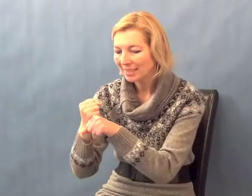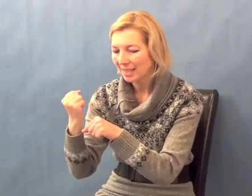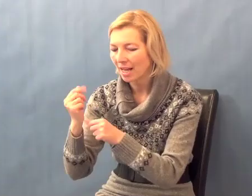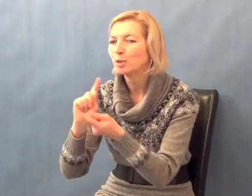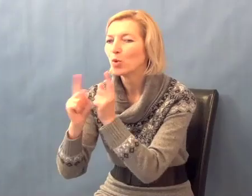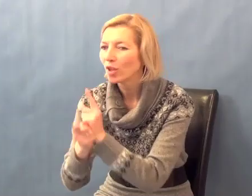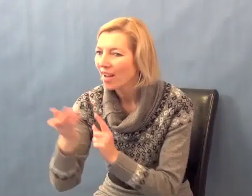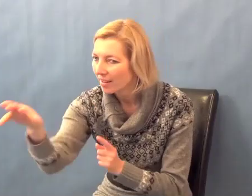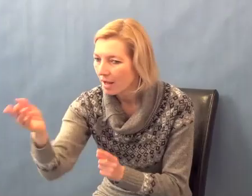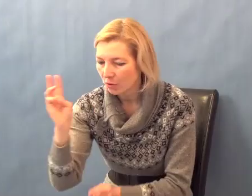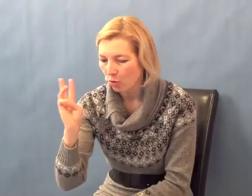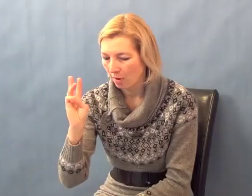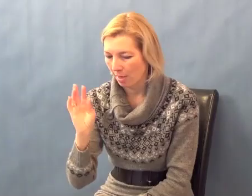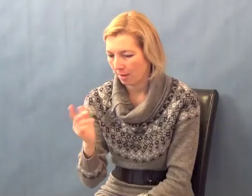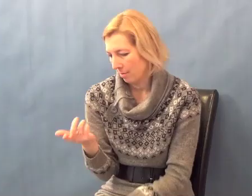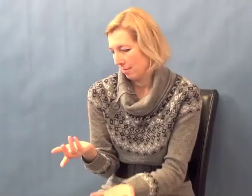Praca, spotkanie z Tobą we wtorek.